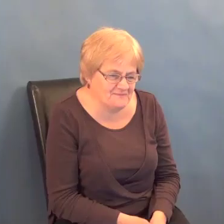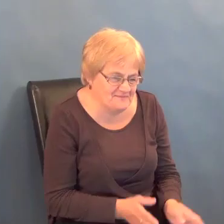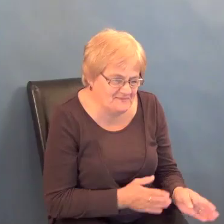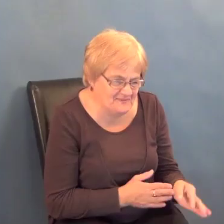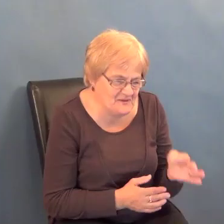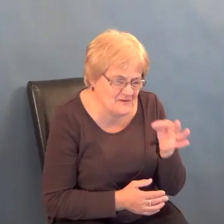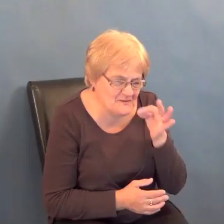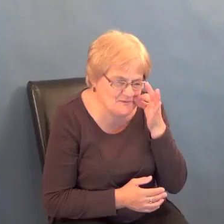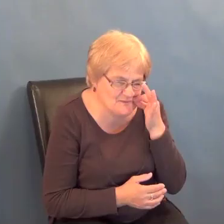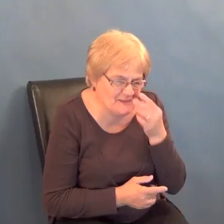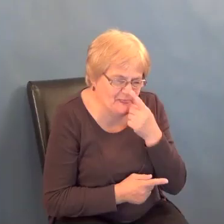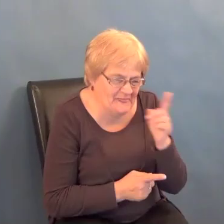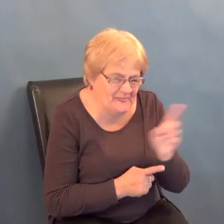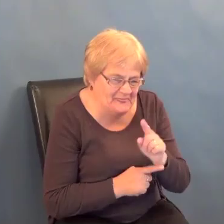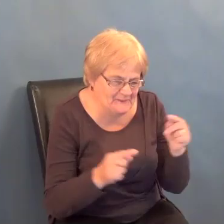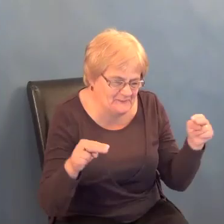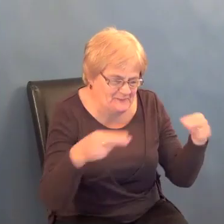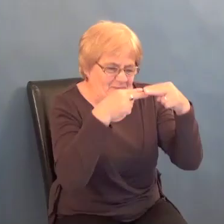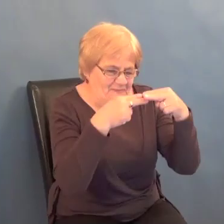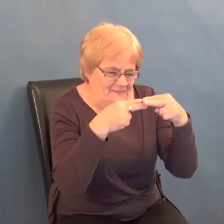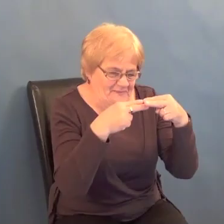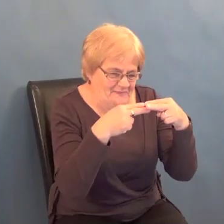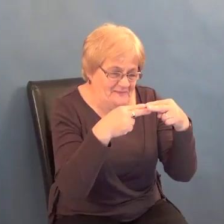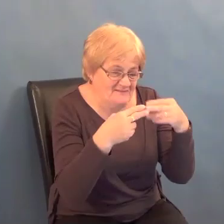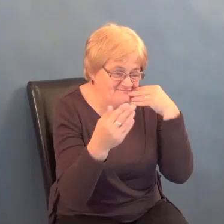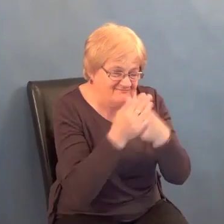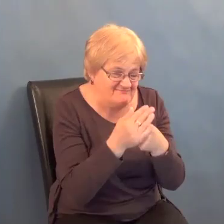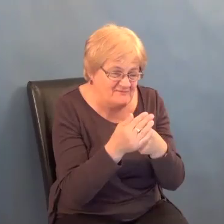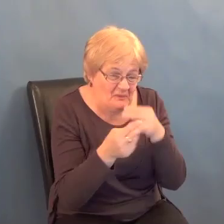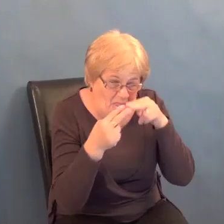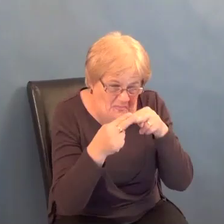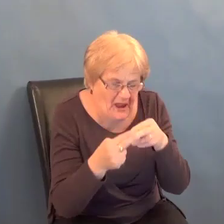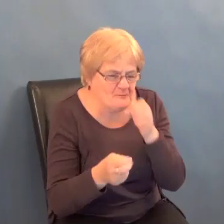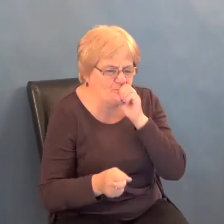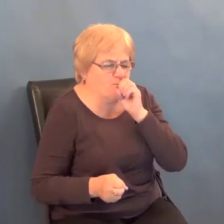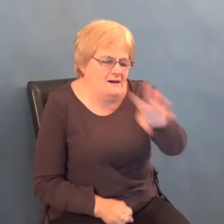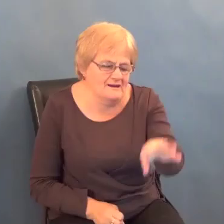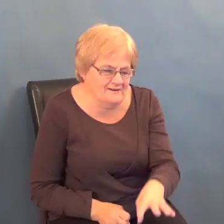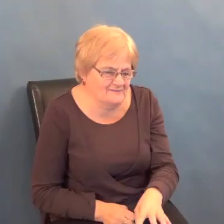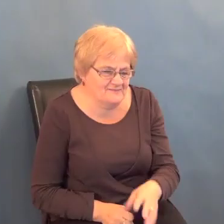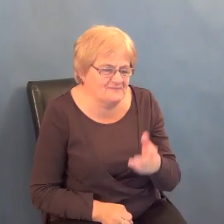Ryba, kot wywęszył i podciąga ogon, patrzą na siebie, ryba odpłaca się za patrzenie i opluwa kota.